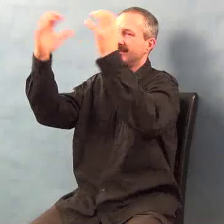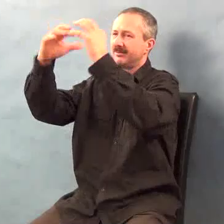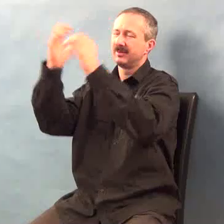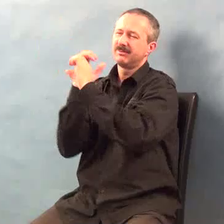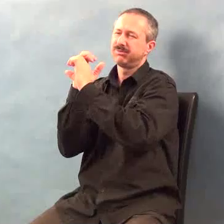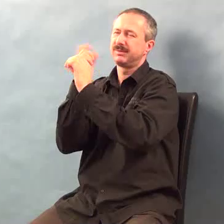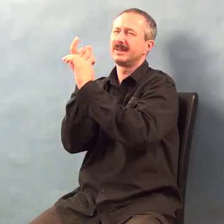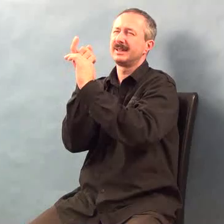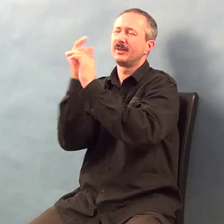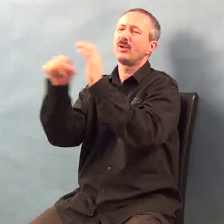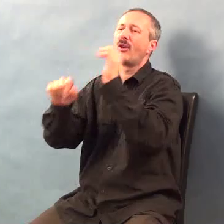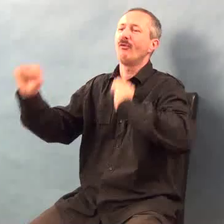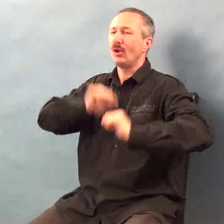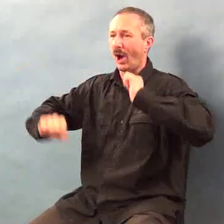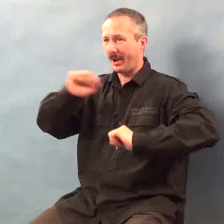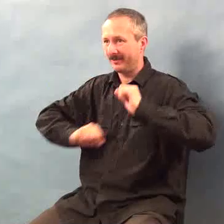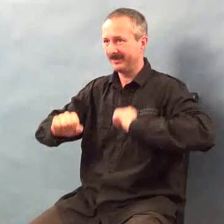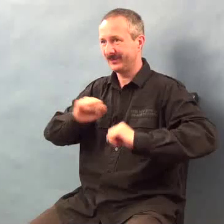Autobus jedzie daleko, do Włoch.